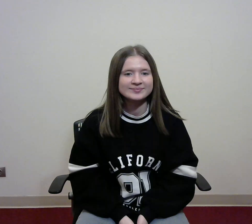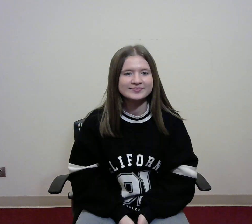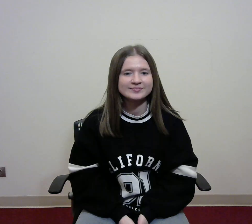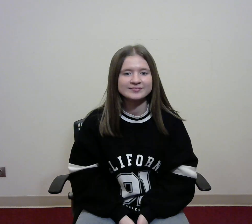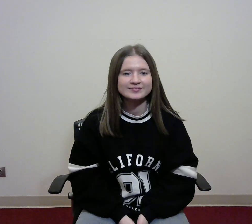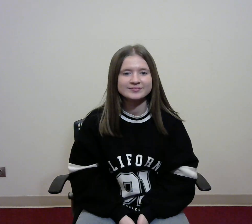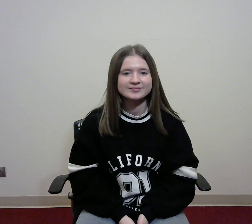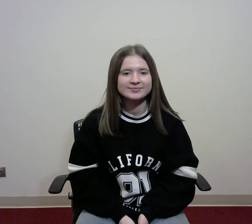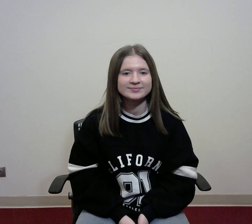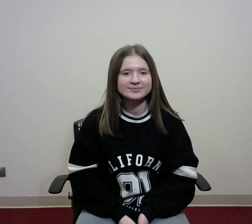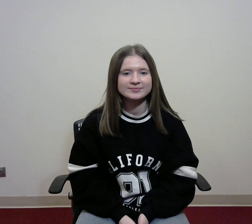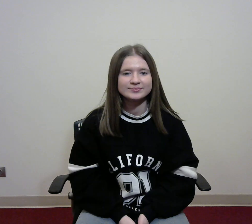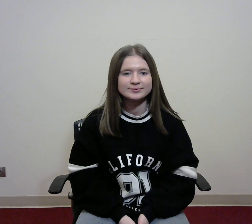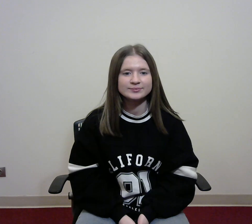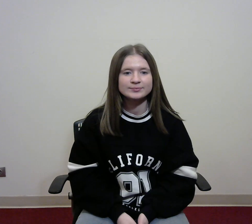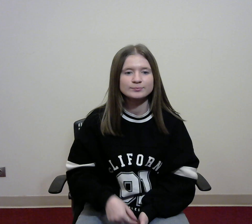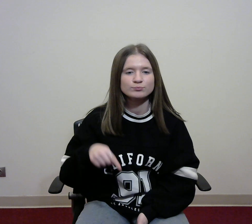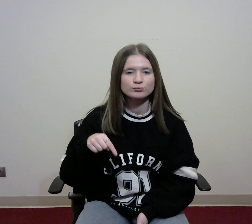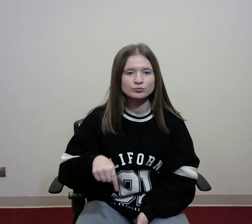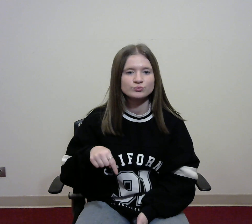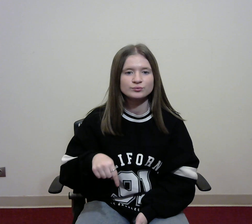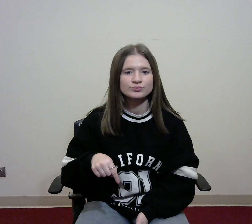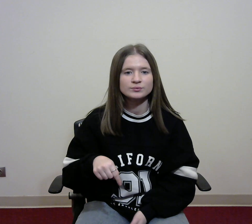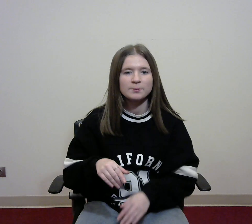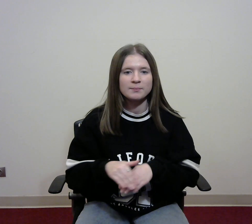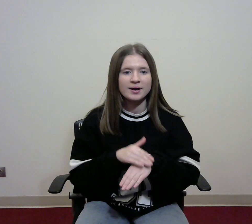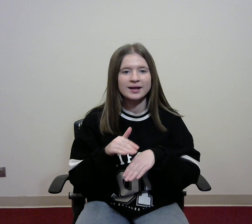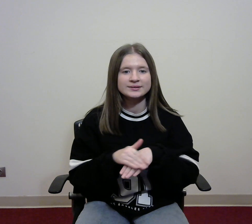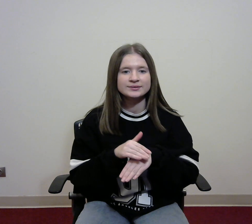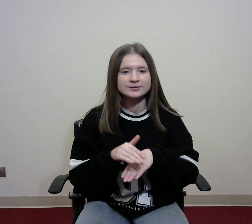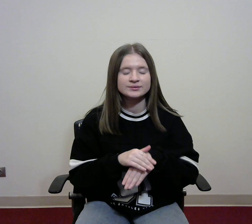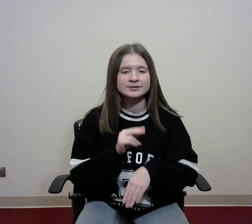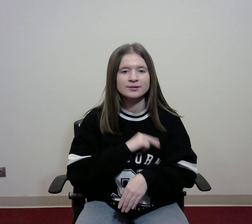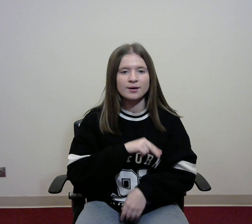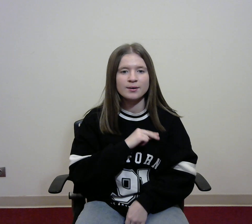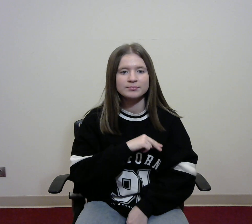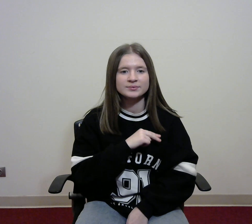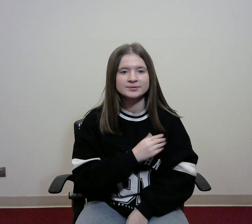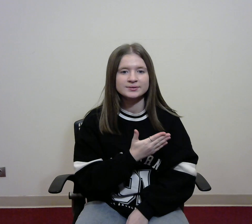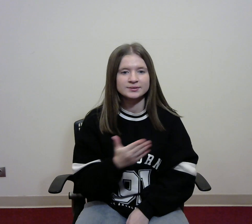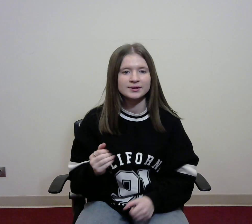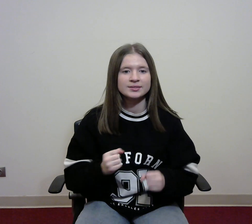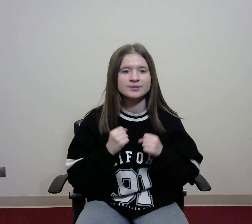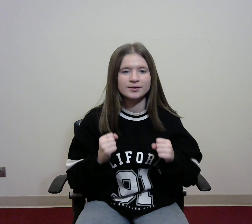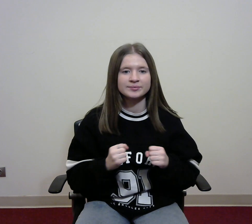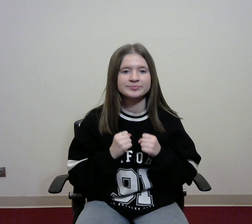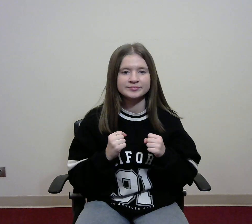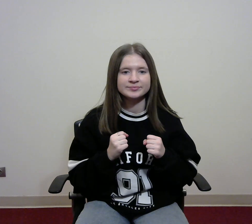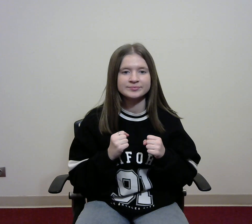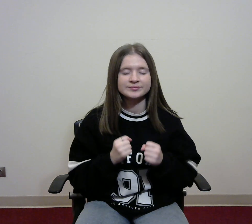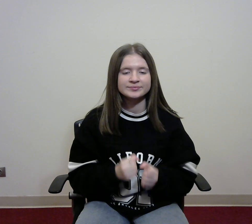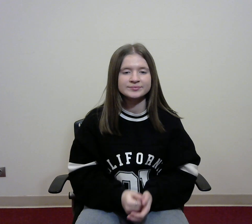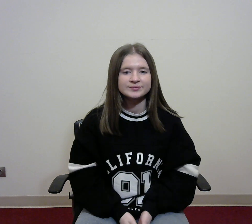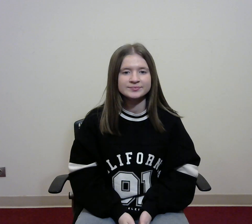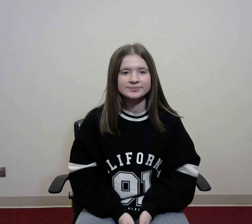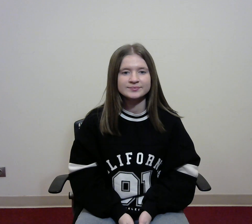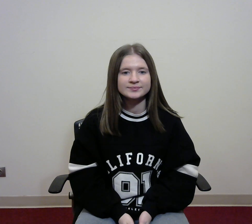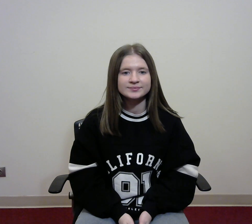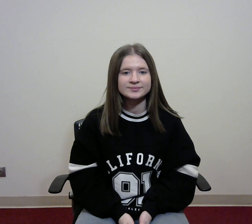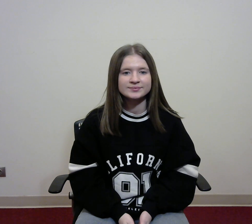Burda mehriban işçilər çalışır